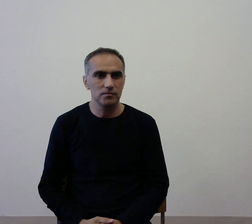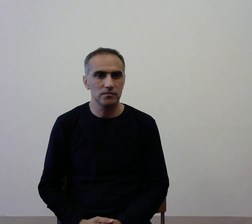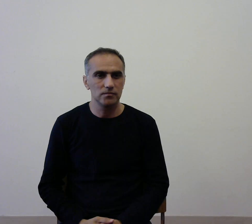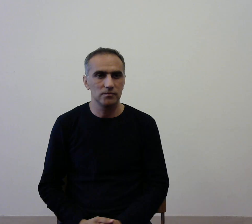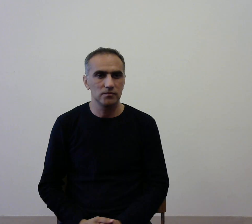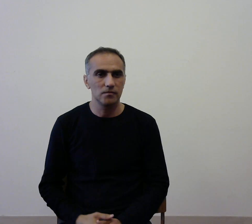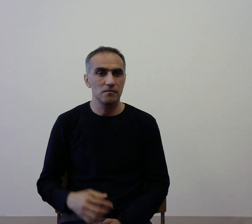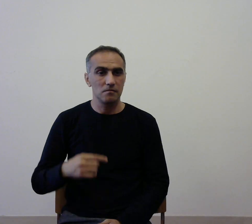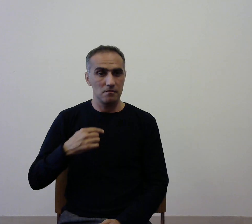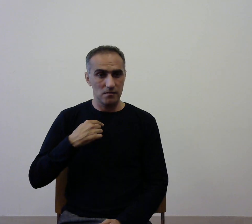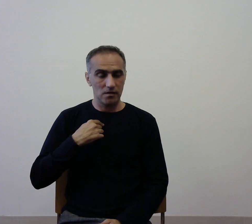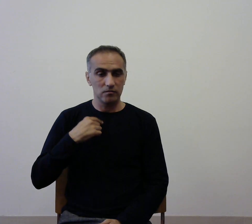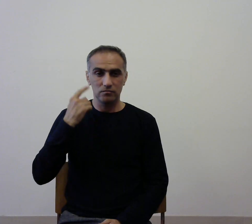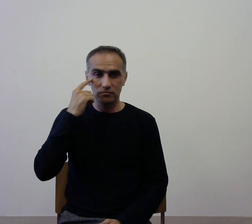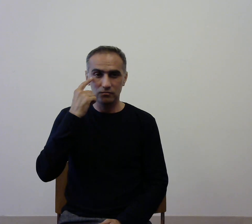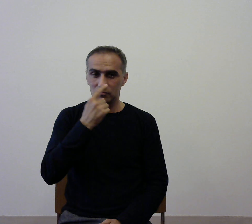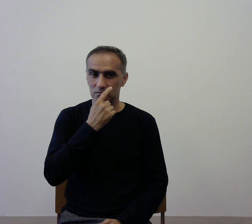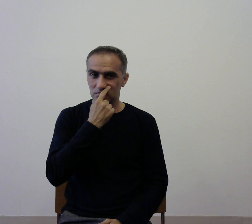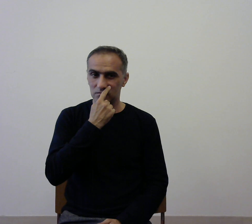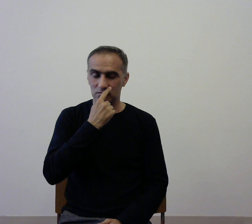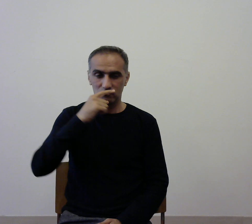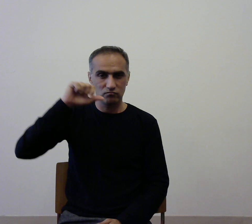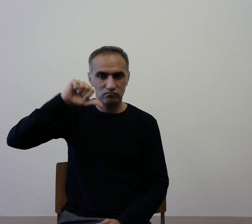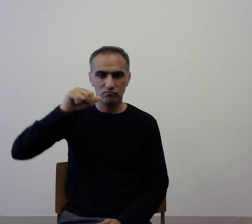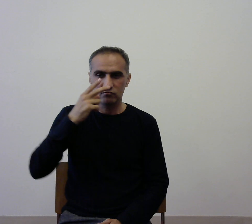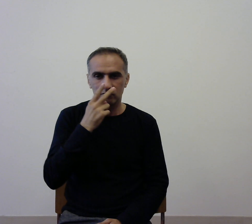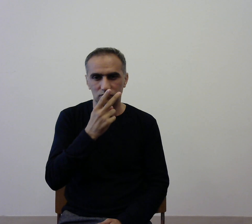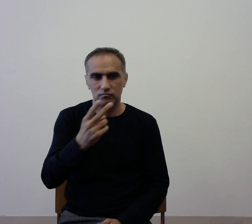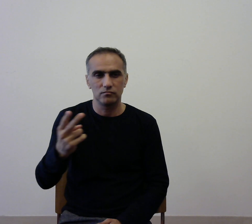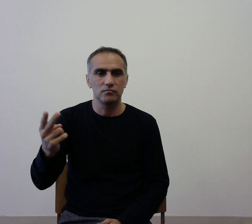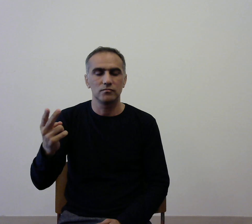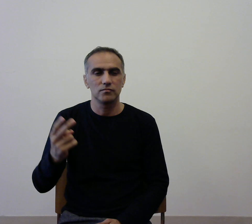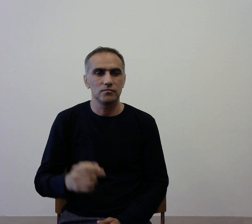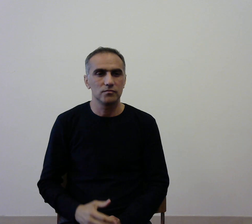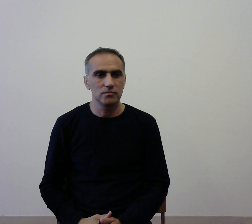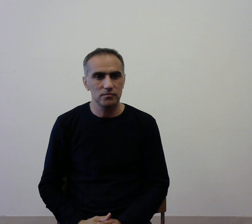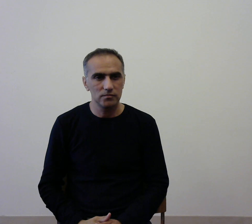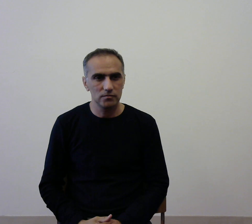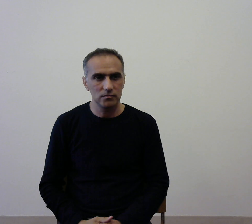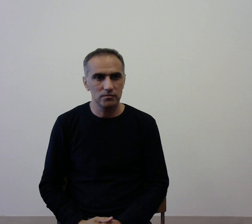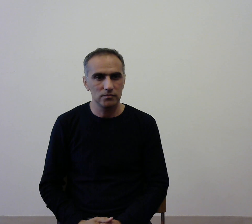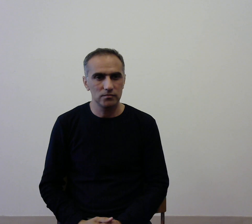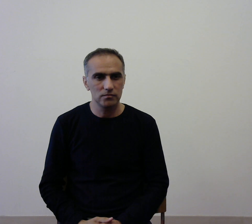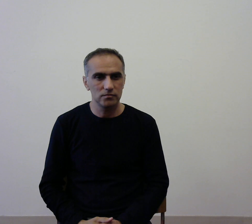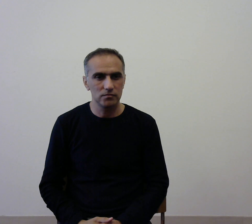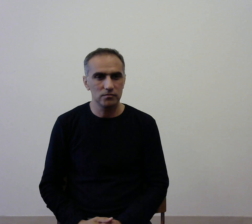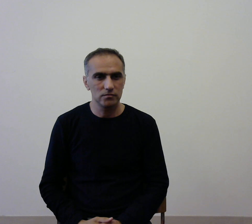Mənim gözüm pis görür